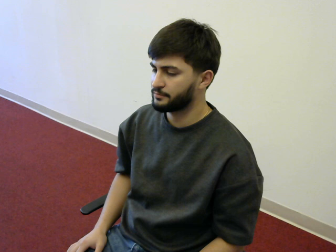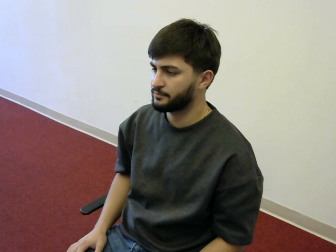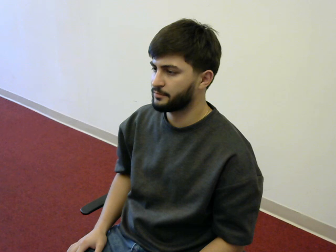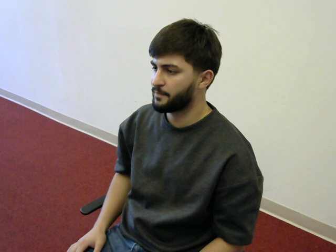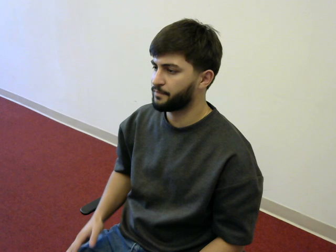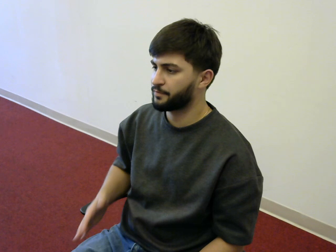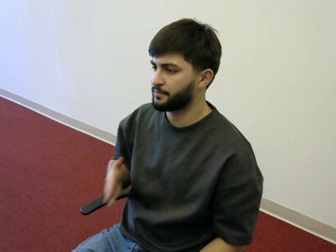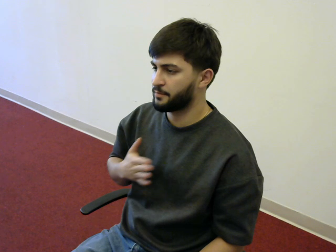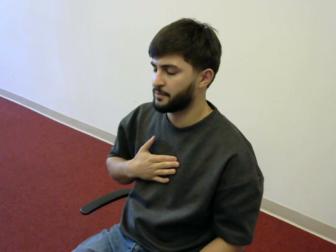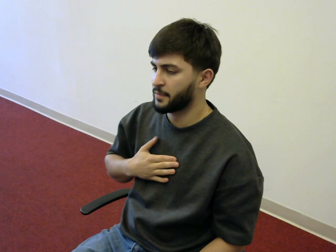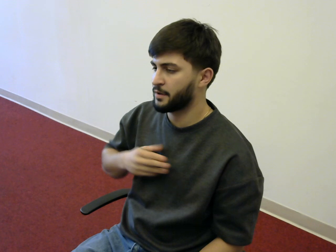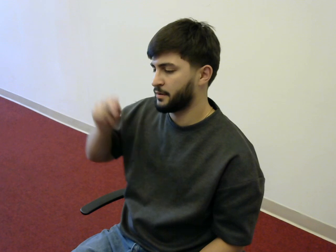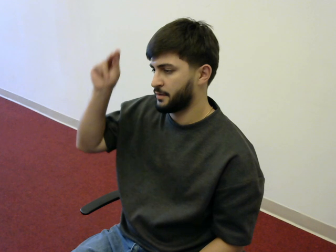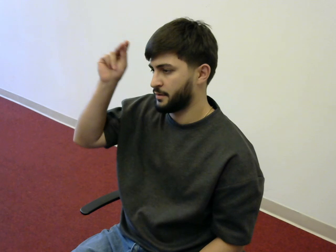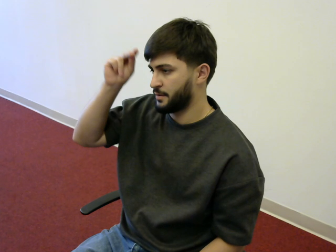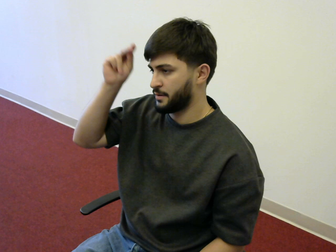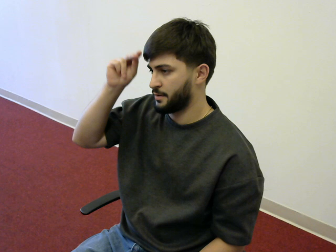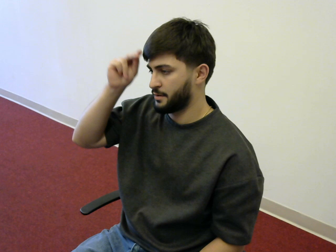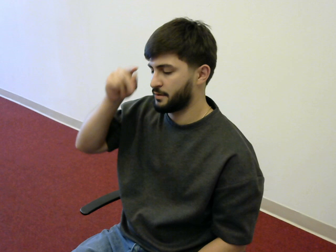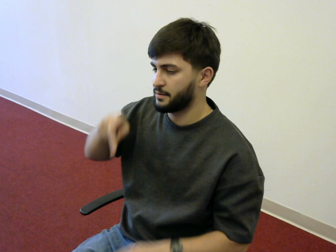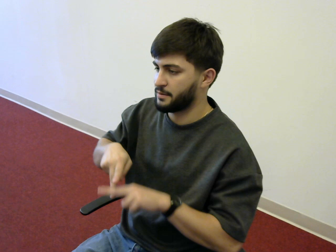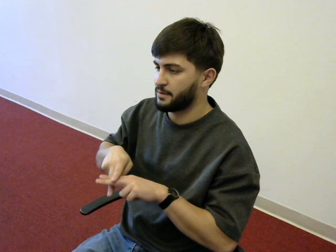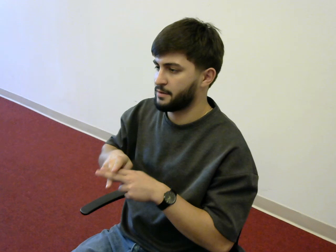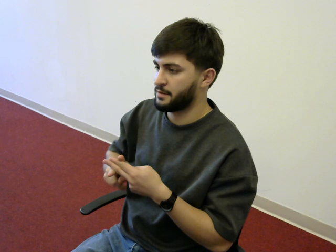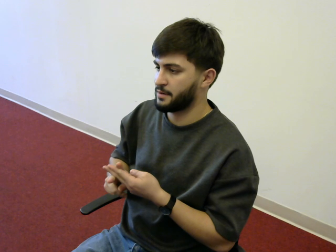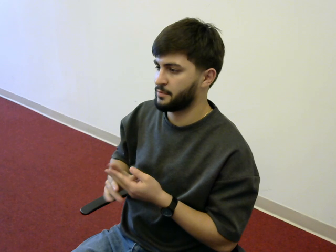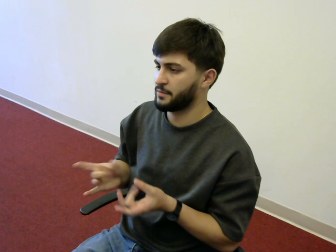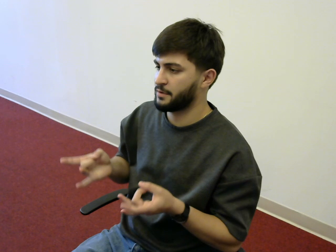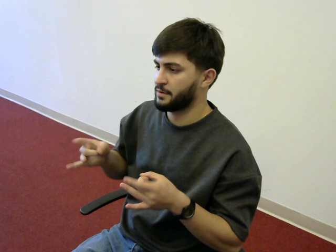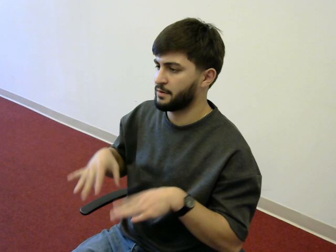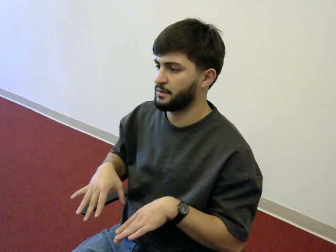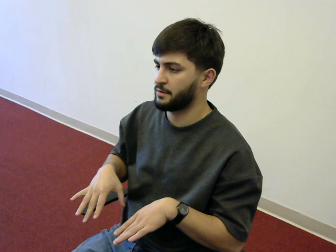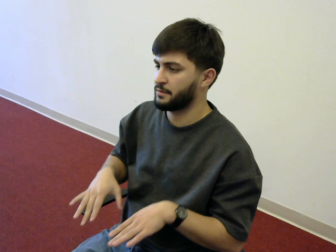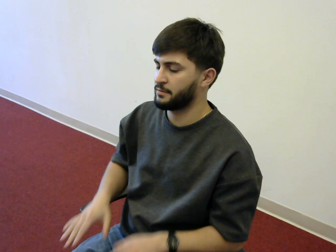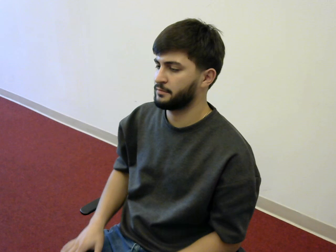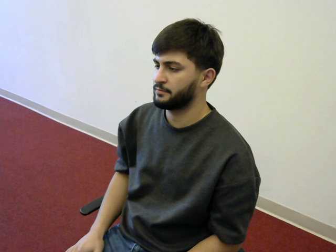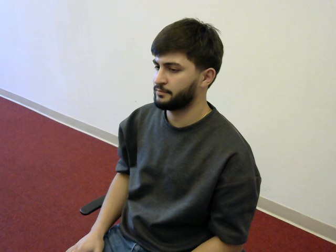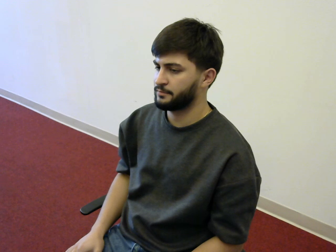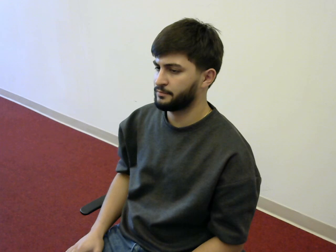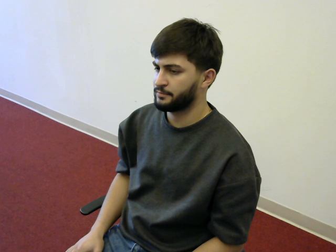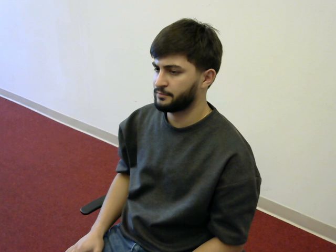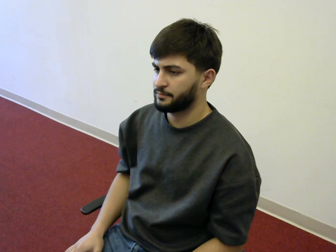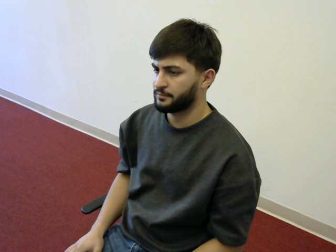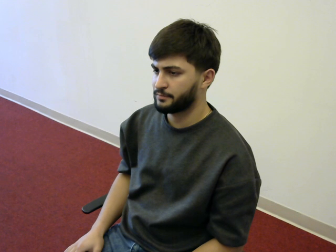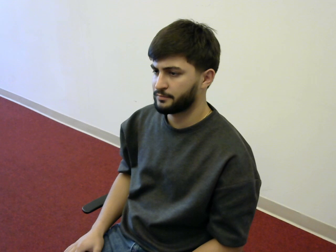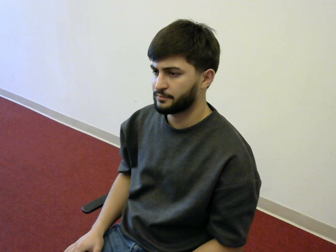Mənim təhsilim yarımçıq qalıb